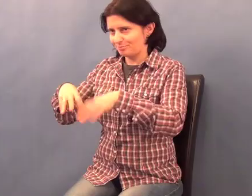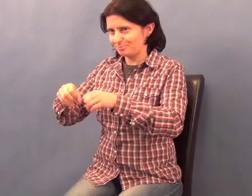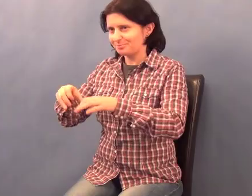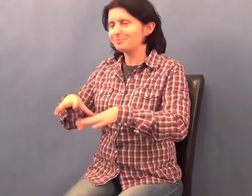Już skończyli.